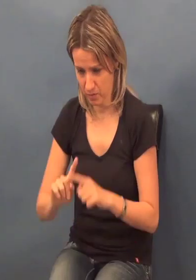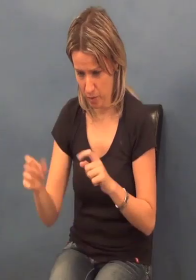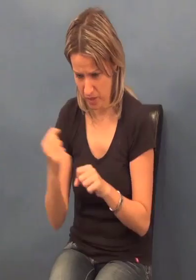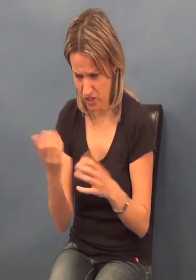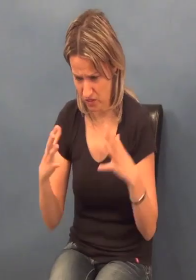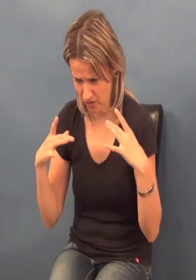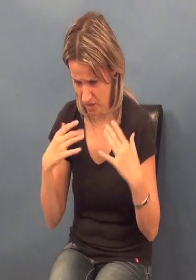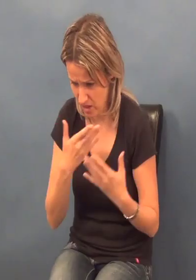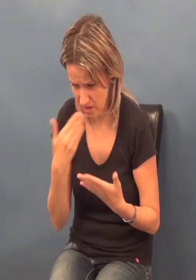Kiedy mam wolne po pracy?